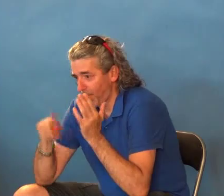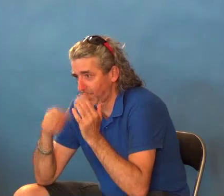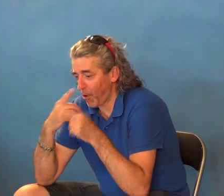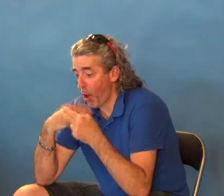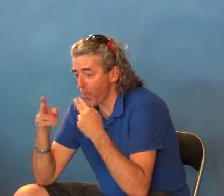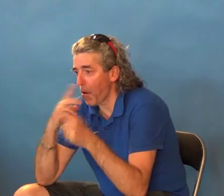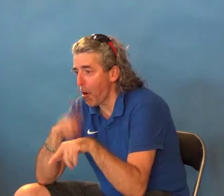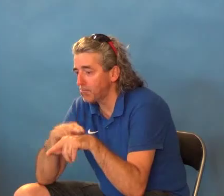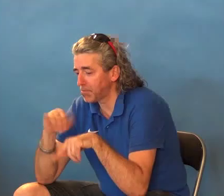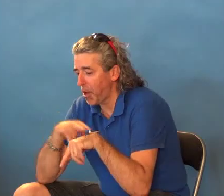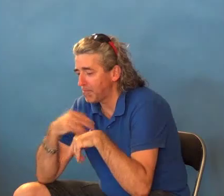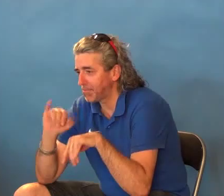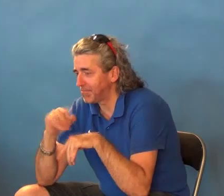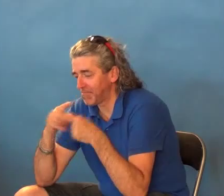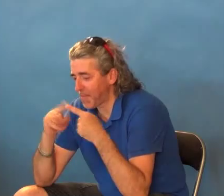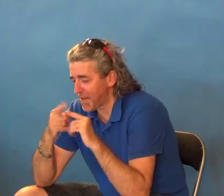Widzisz, dopasowujemy się i okazuje się, że mamy inne godziny.